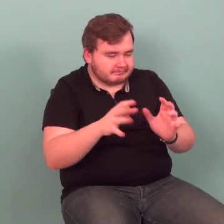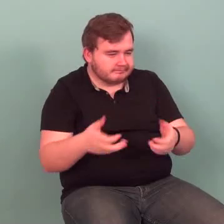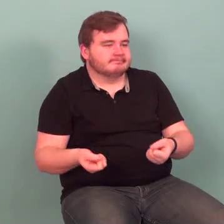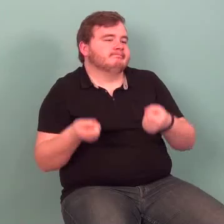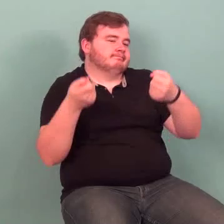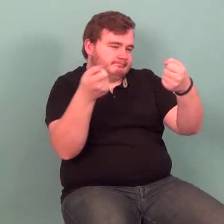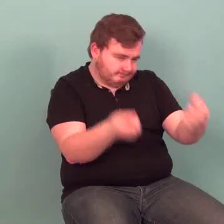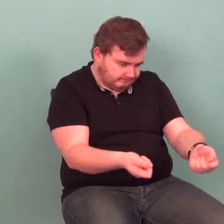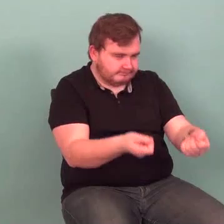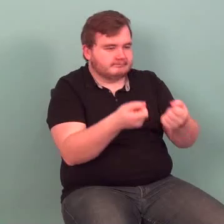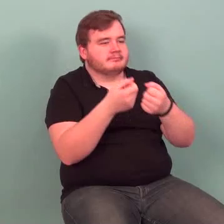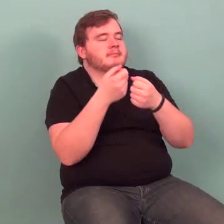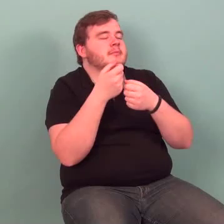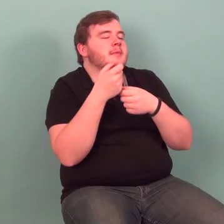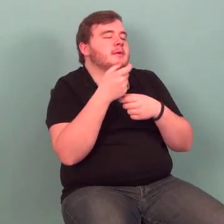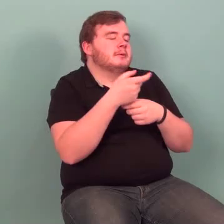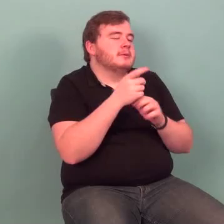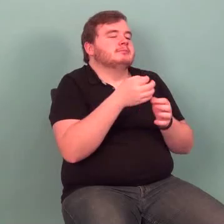Stawiają kosz na rowerze.